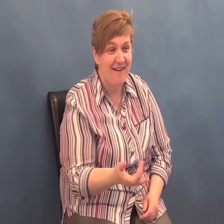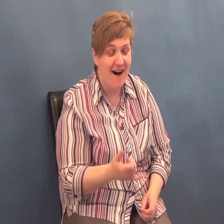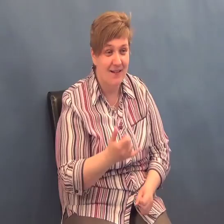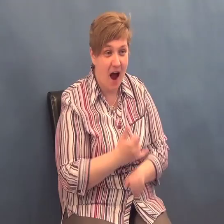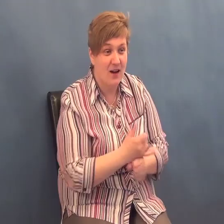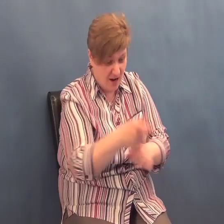Kara.